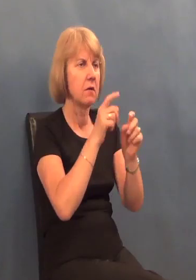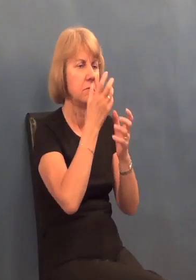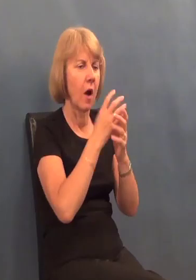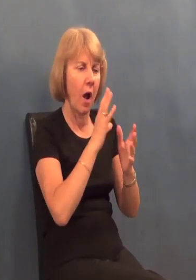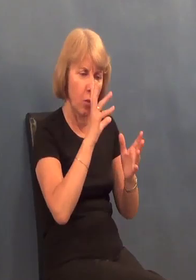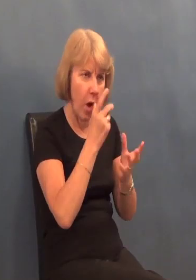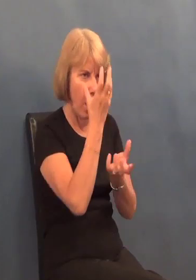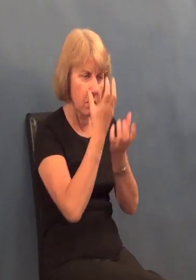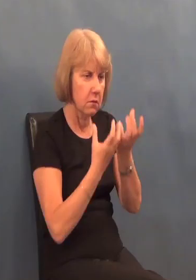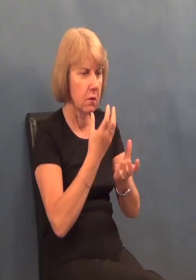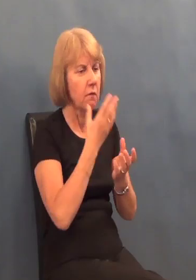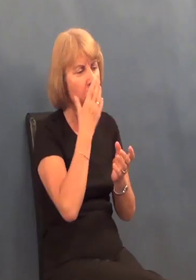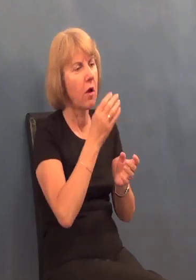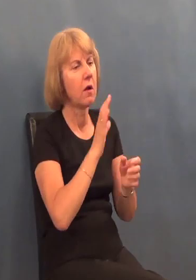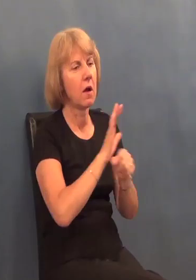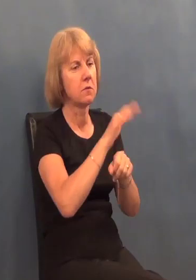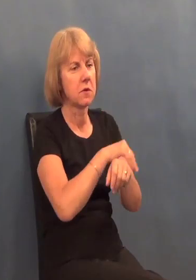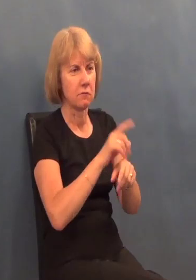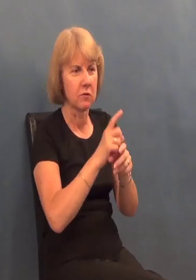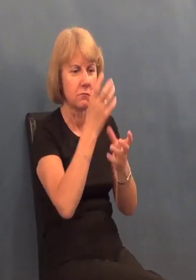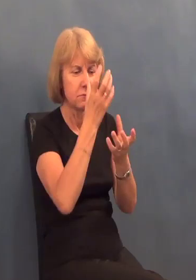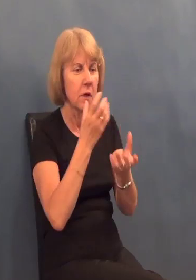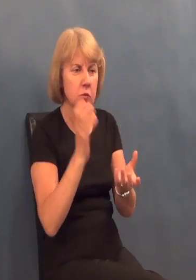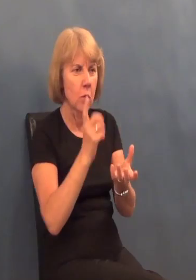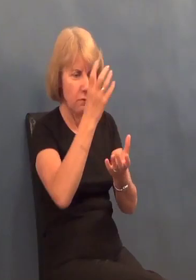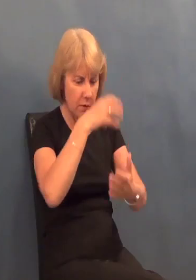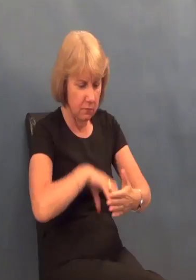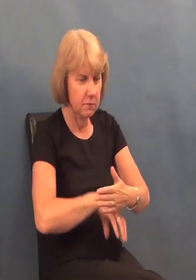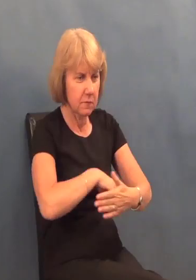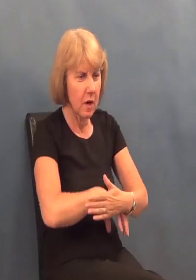Zbiera ładne gruszki, wygląda to, jakby były na eksport za granicę. Dlatego ostrożnie wkłada je do fartucha.